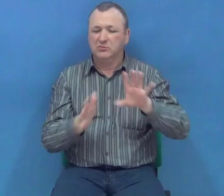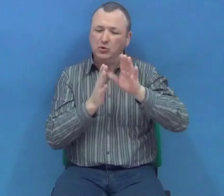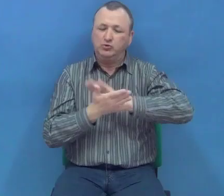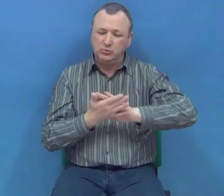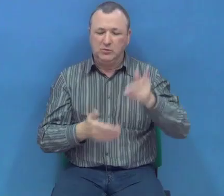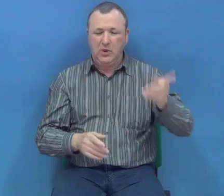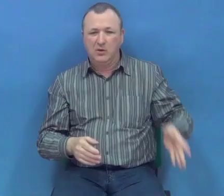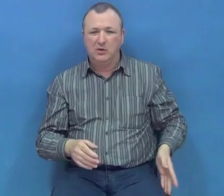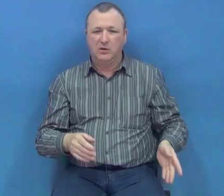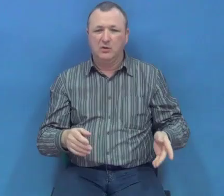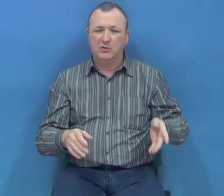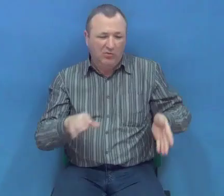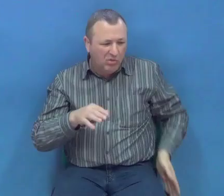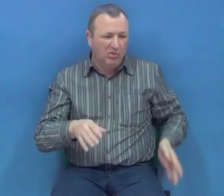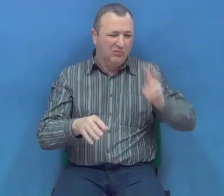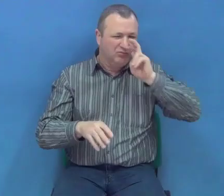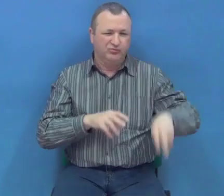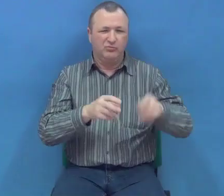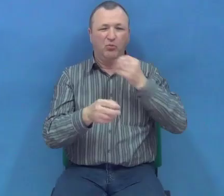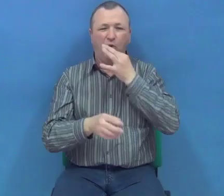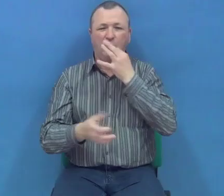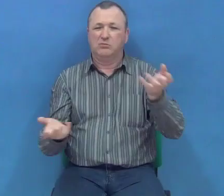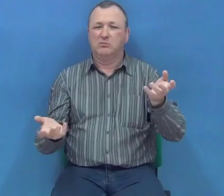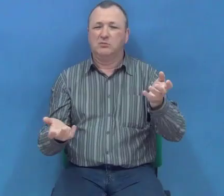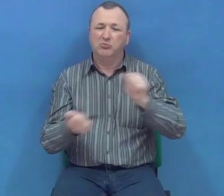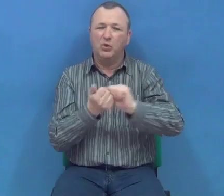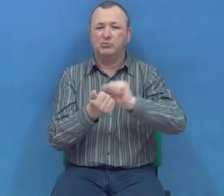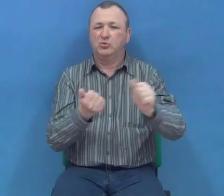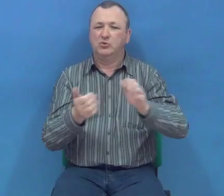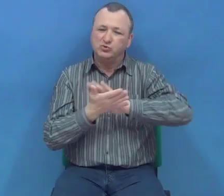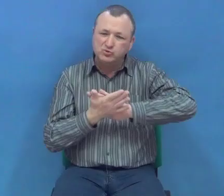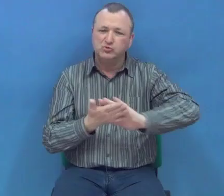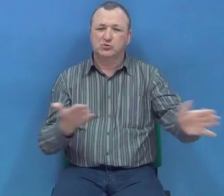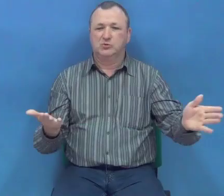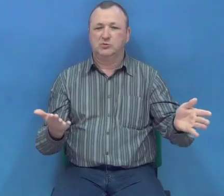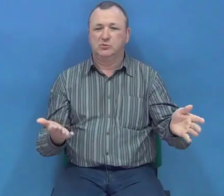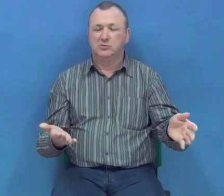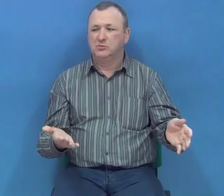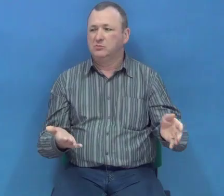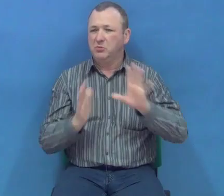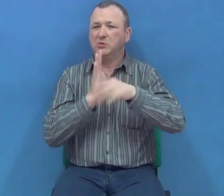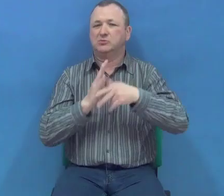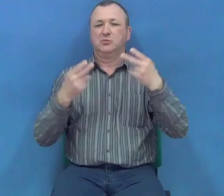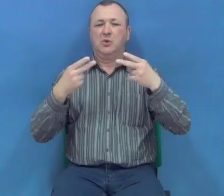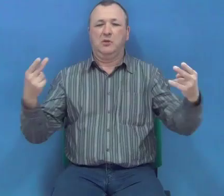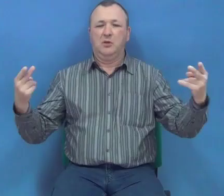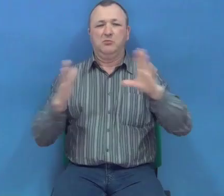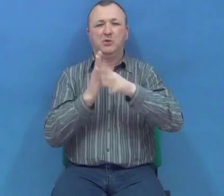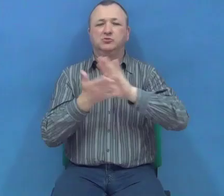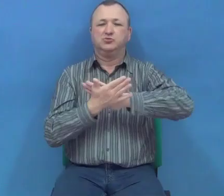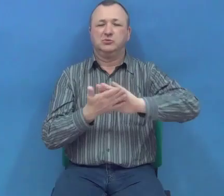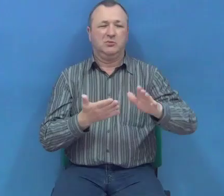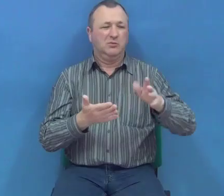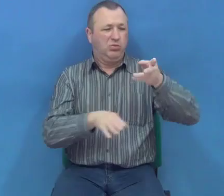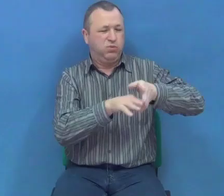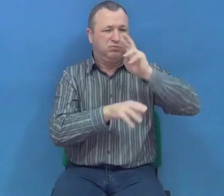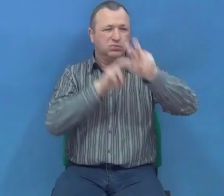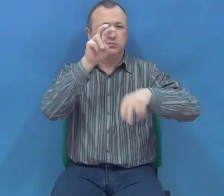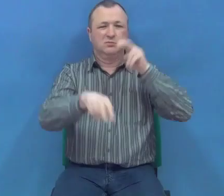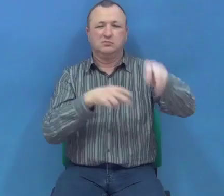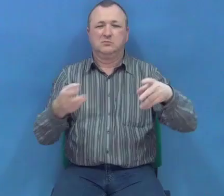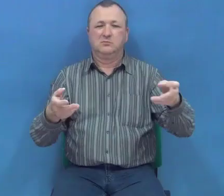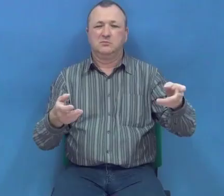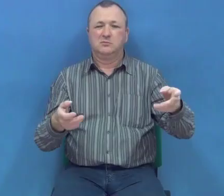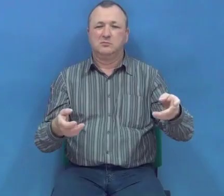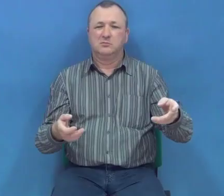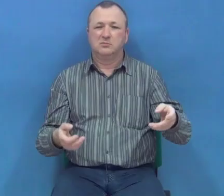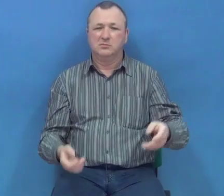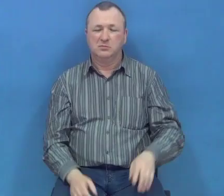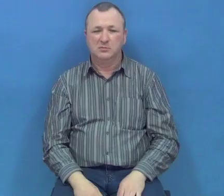Miasto musi być czyste, nie wolno niszczyć czy piłować, miasto to kulturalne miejsce, więc nie wolno niszczyć mienia, ani nikomu dokuczać.